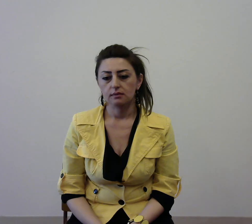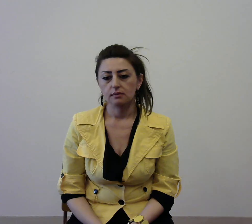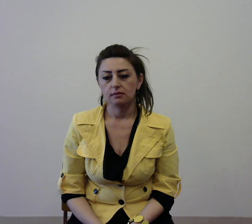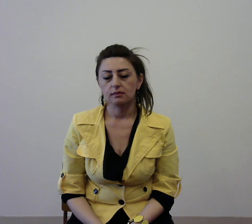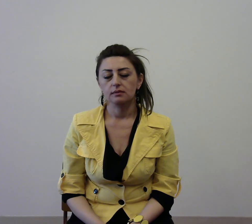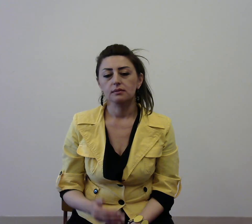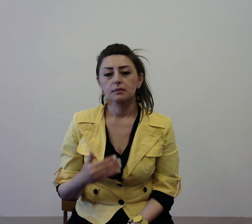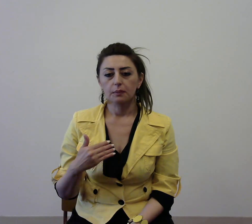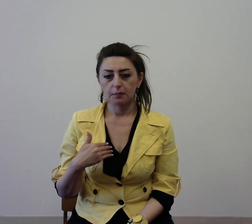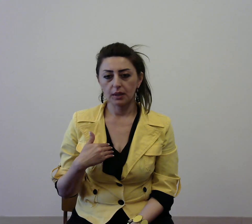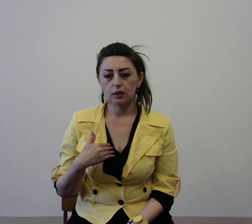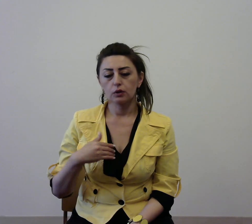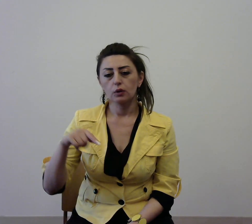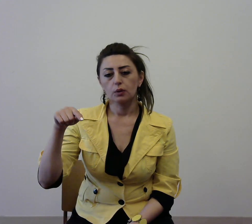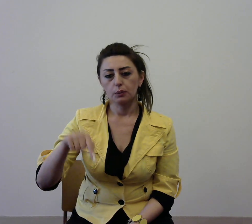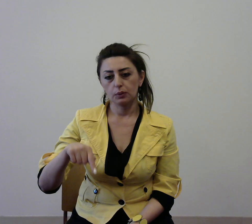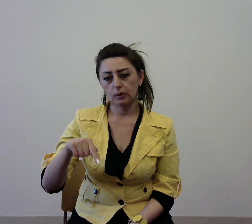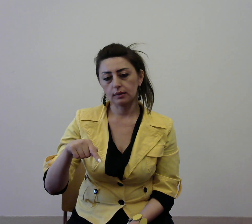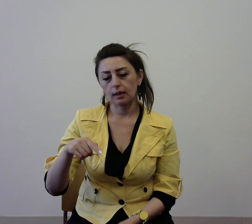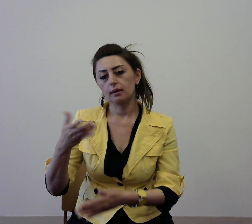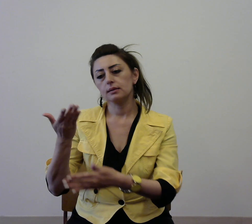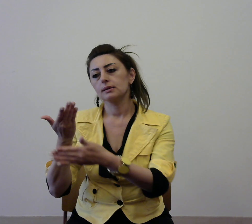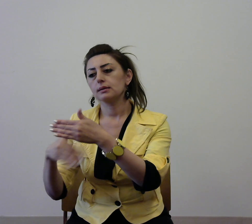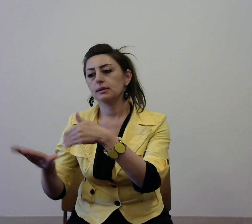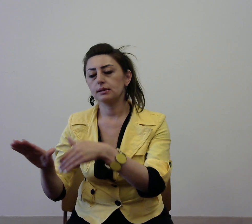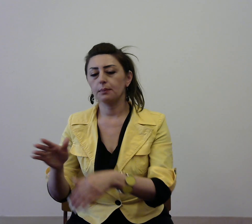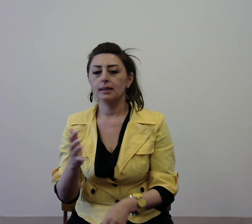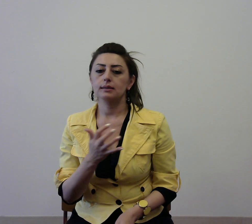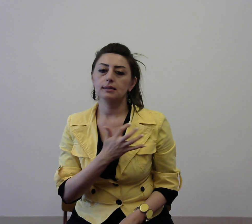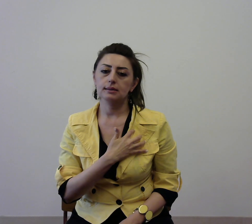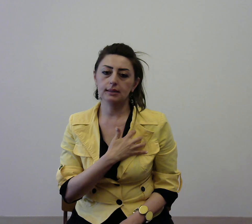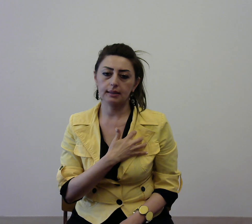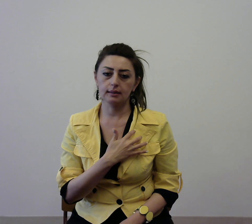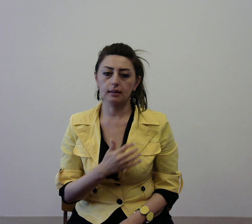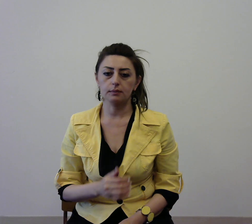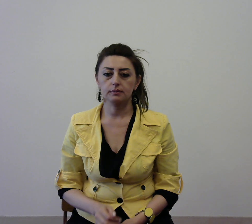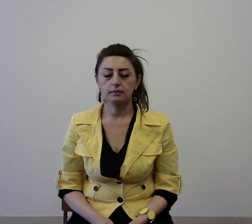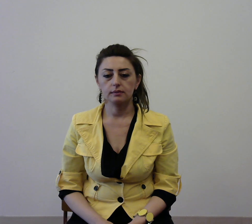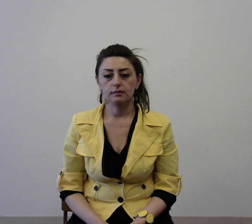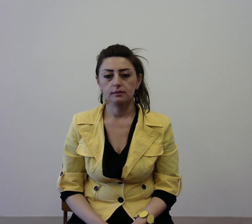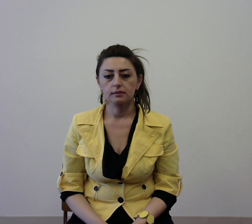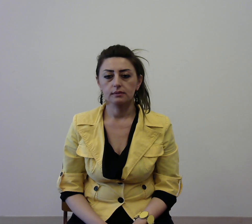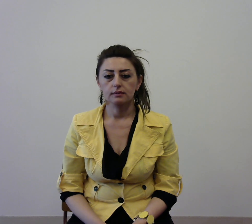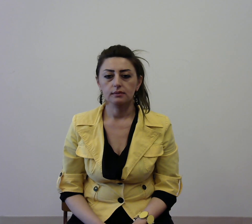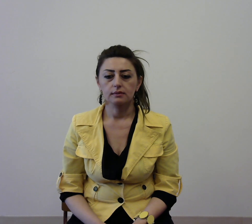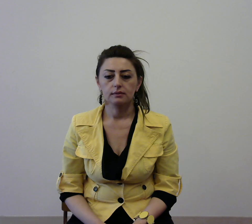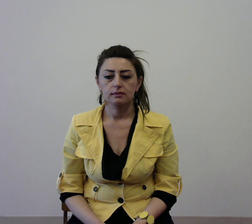Mən burdan getmək istəyirəm